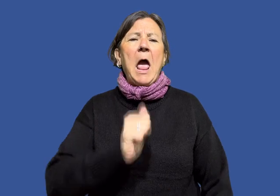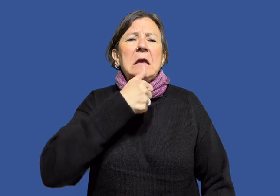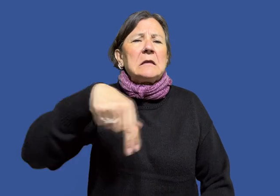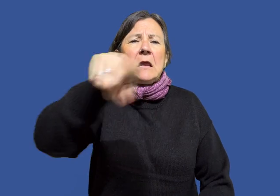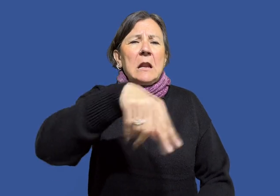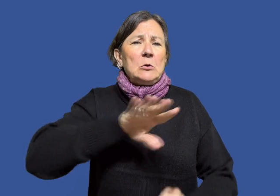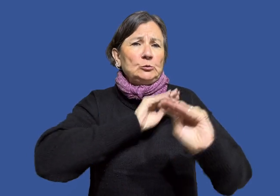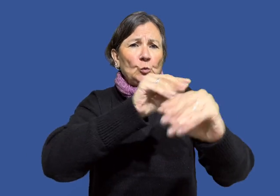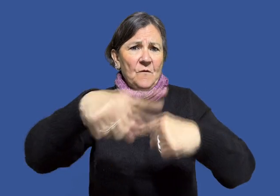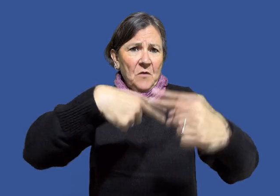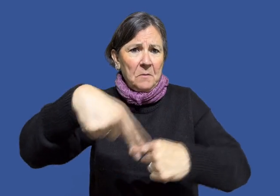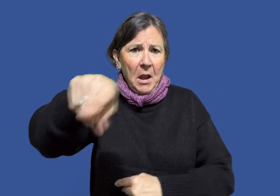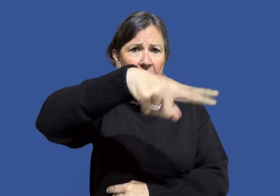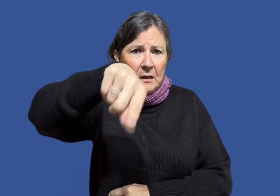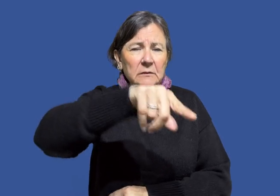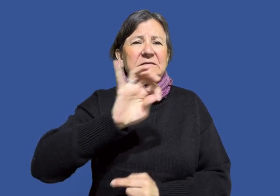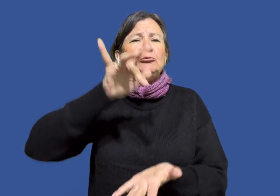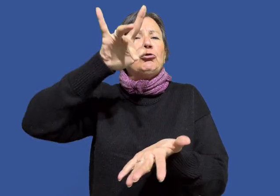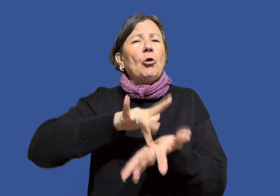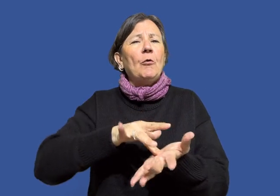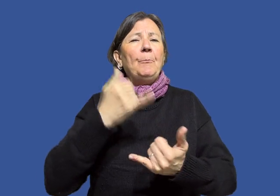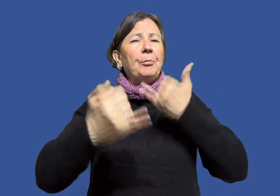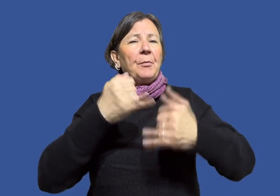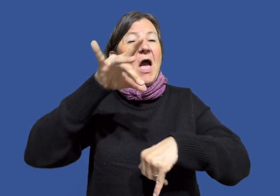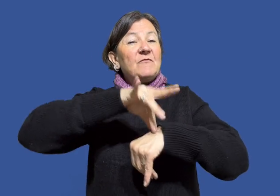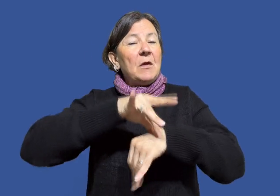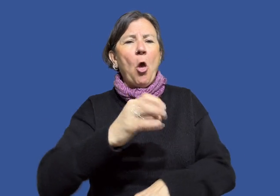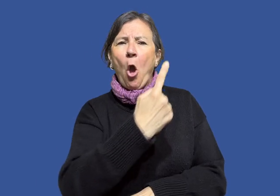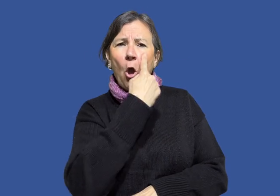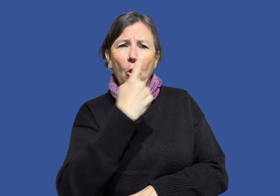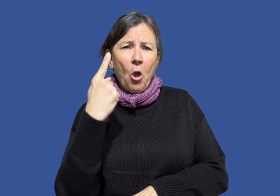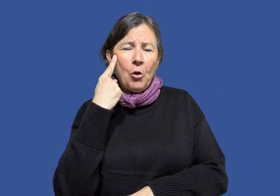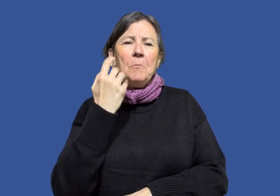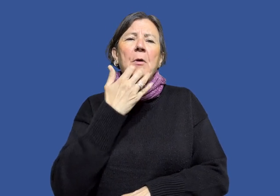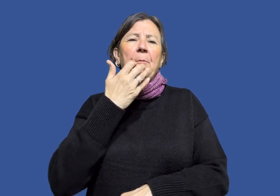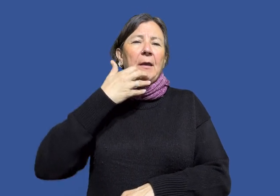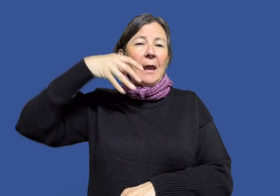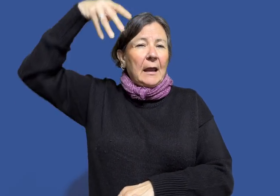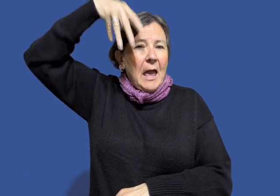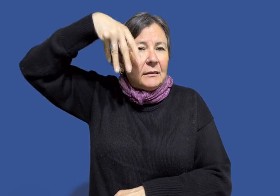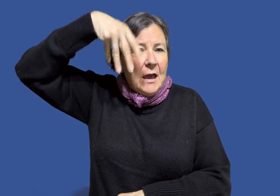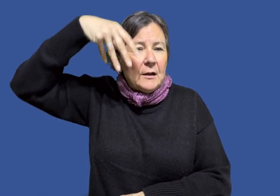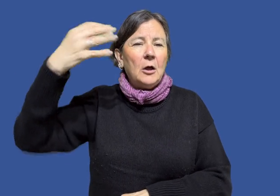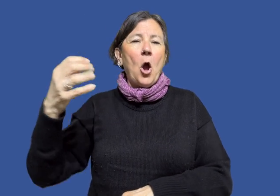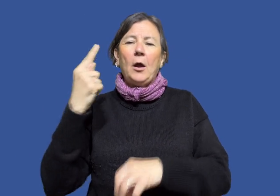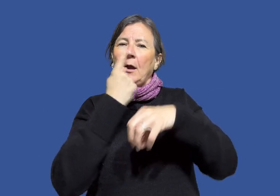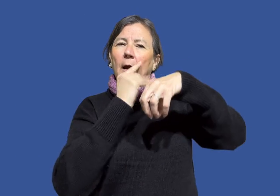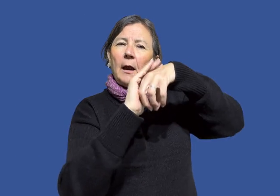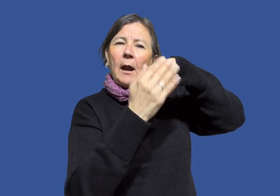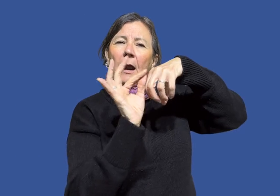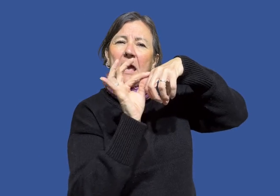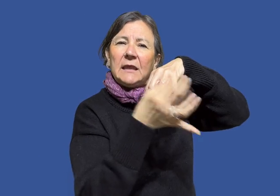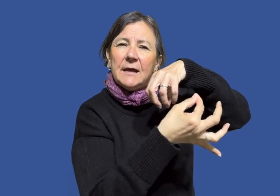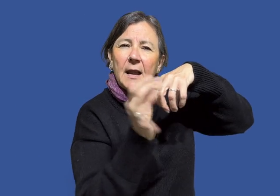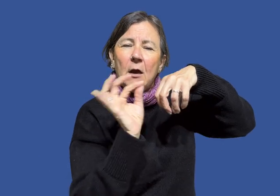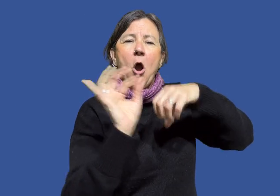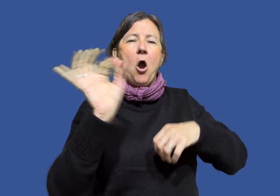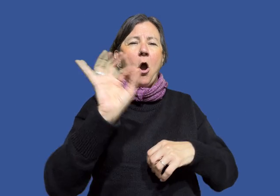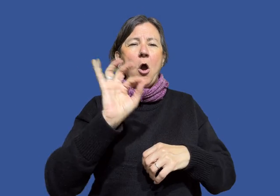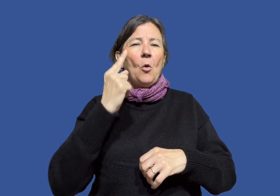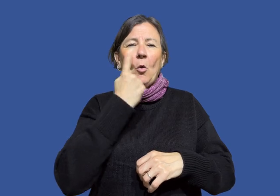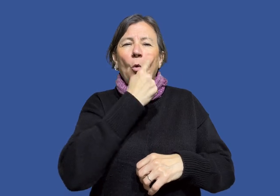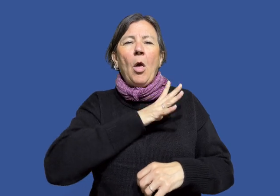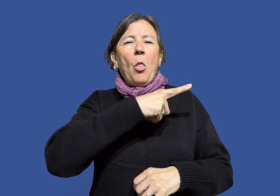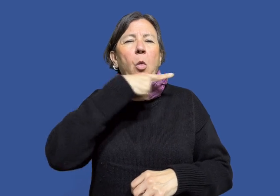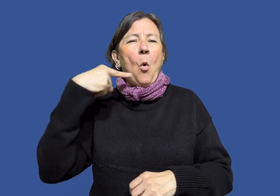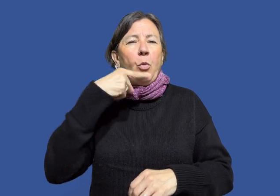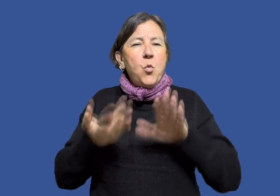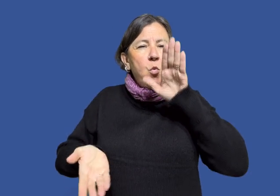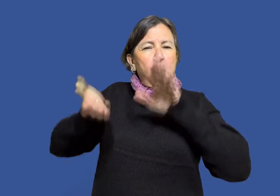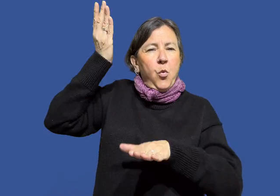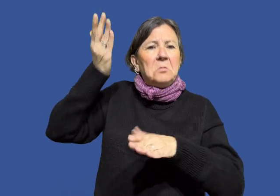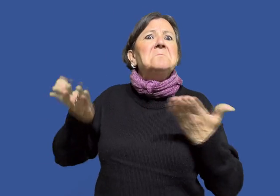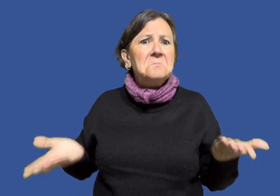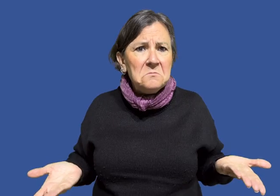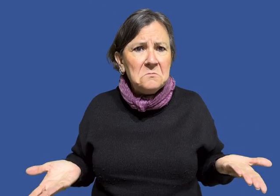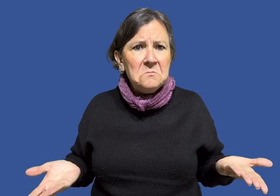Tens antecedents familiars amb malalties oculars, com per exemple cataractes, problemes de retina o glaucoma?